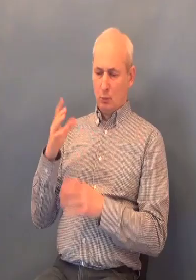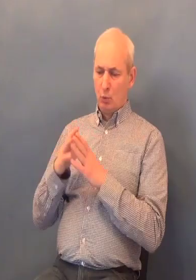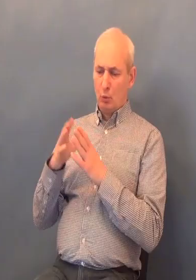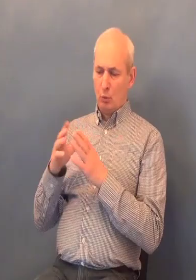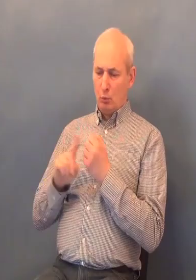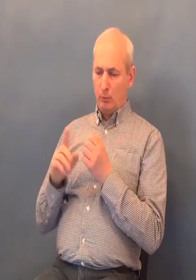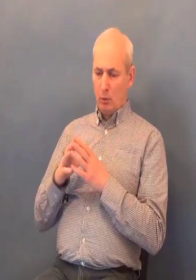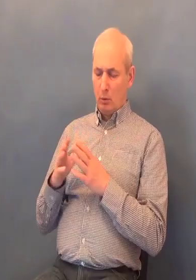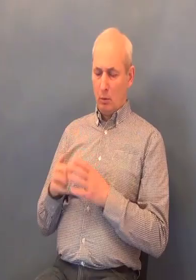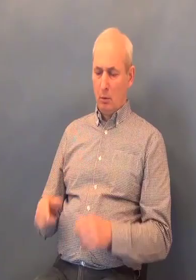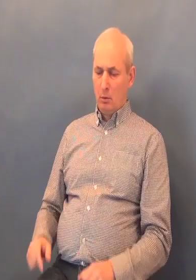Dziesiąty, numer dziesiąty.